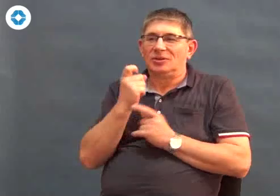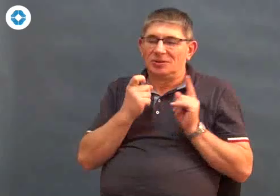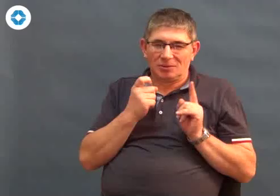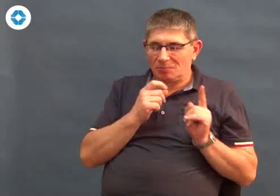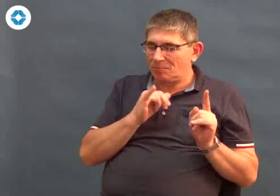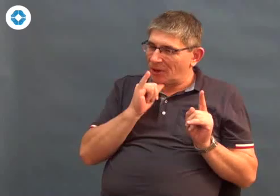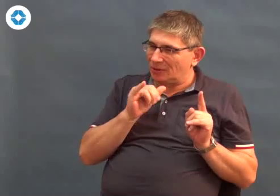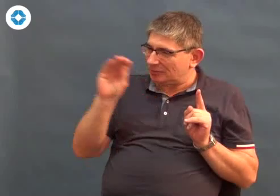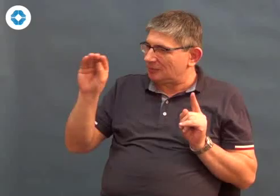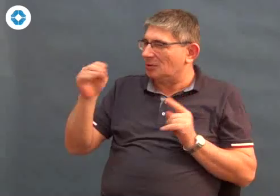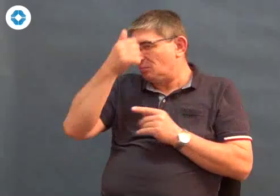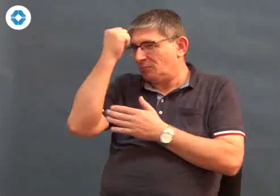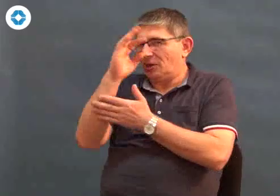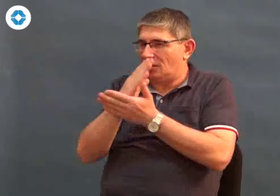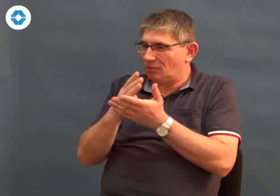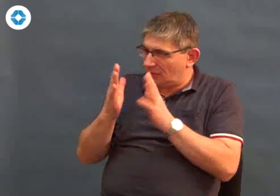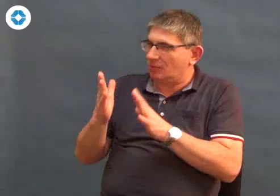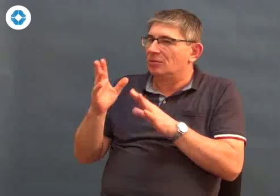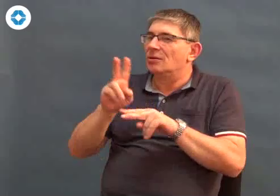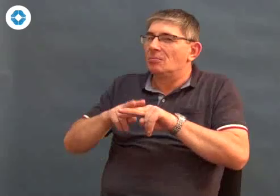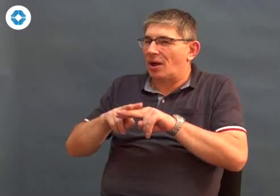Pani prosi go o naprawienie pękniętej szyby.